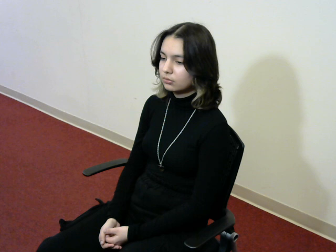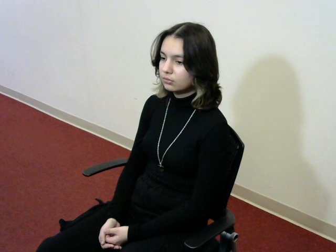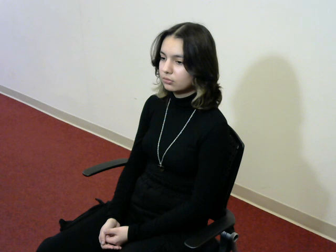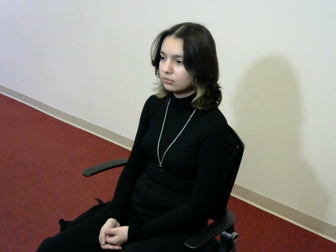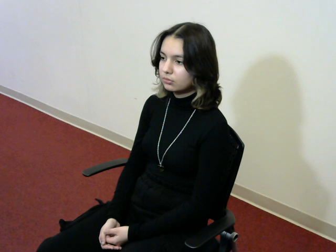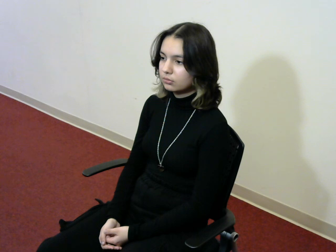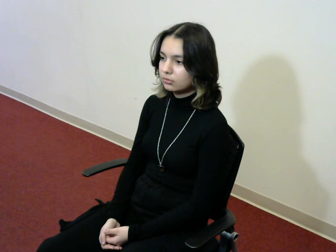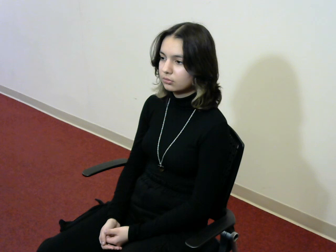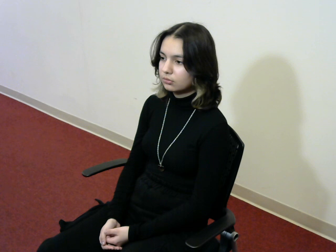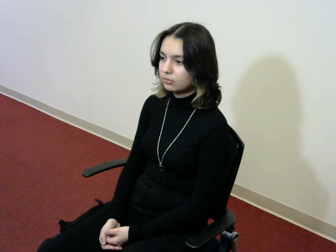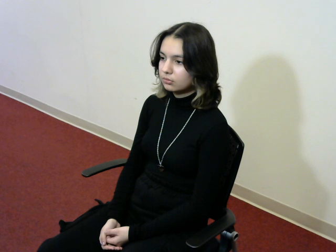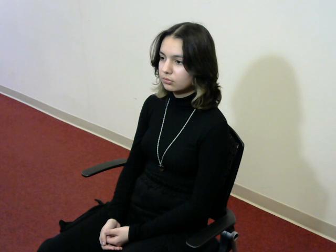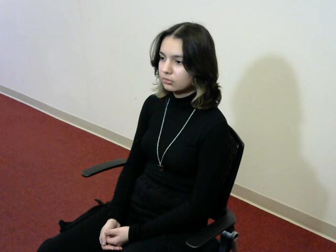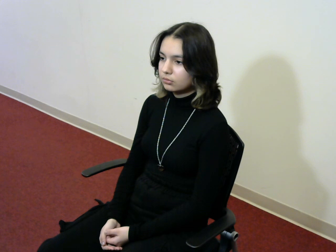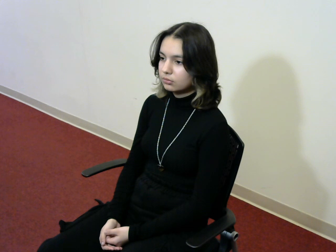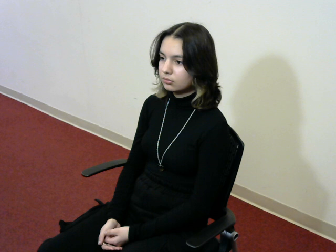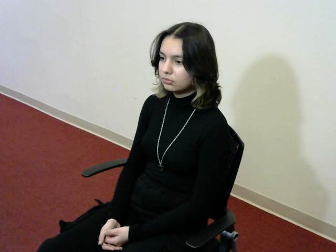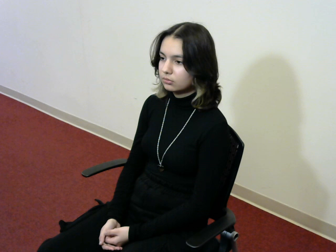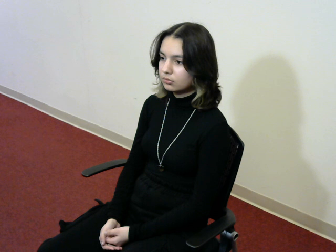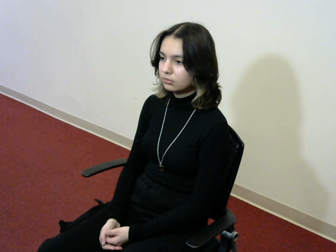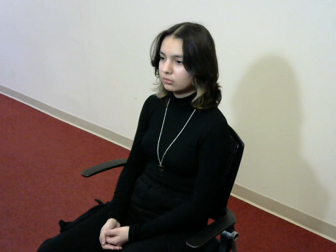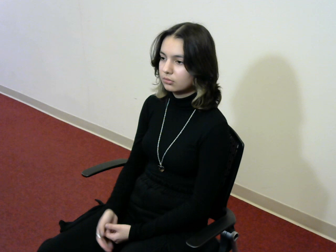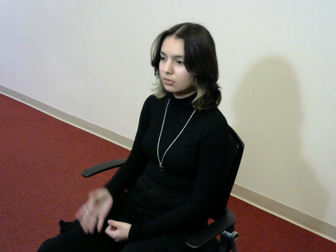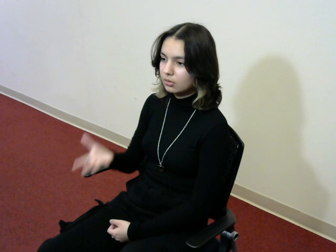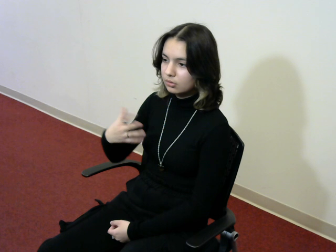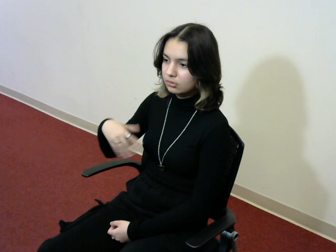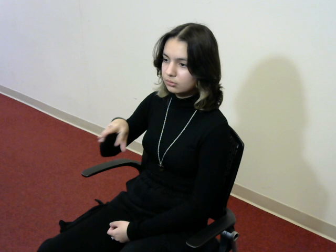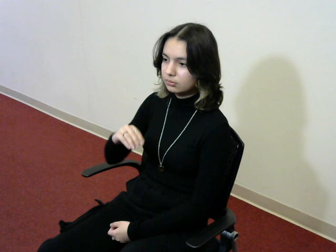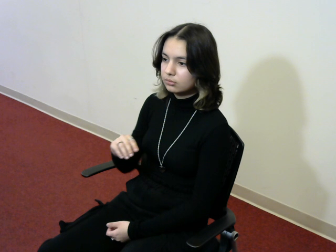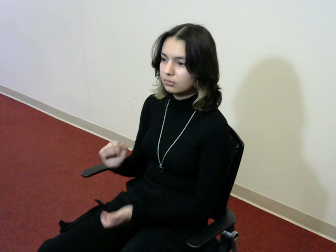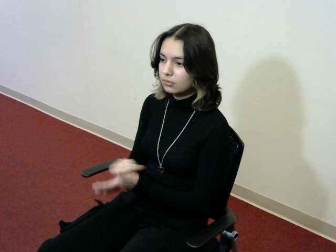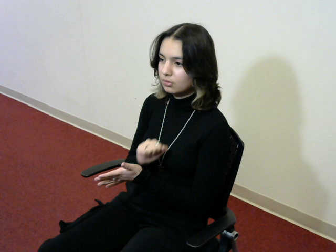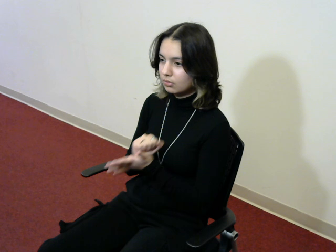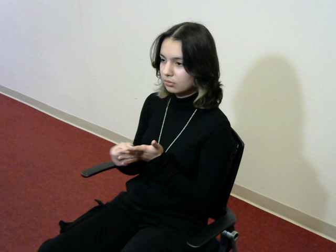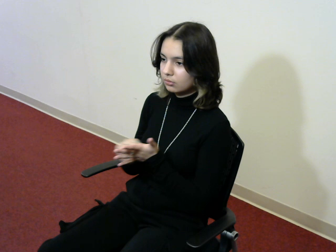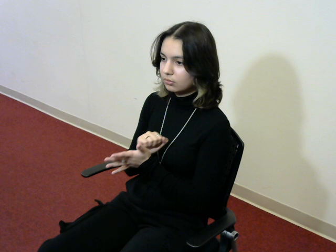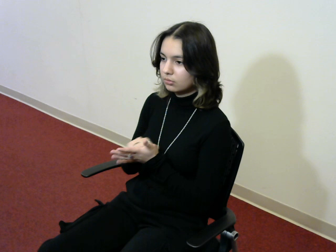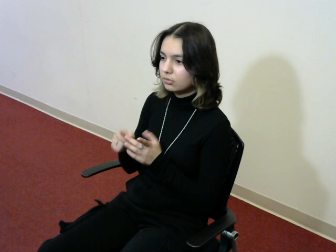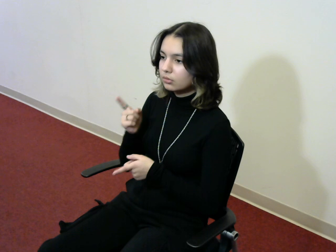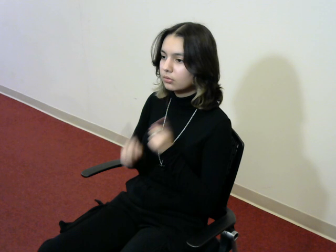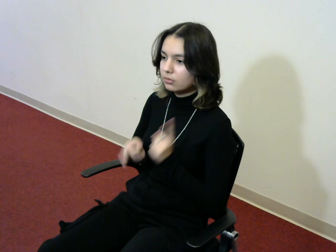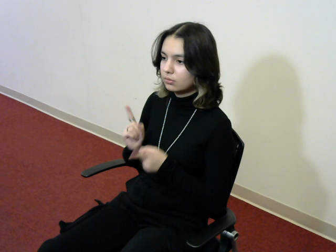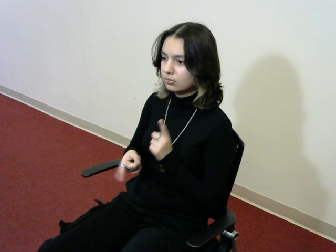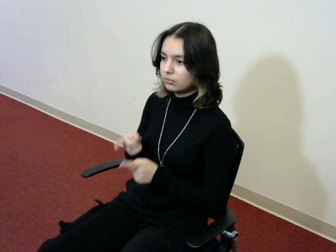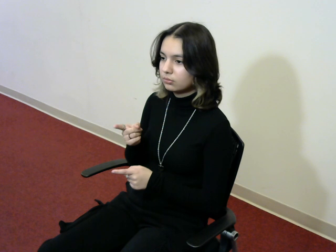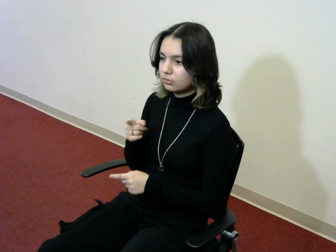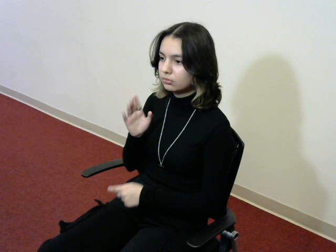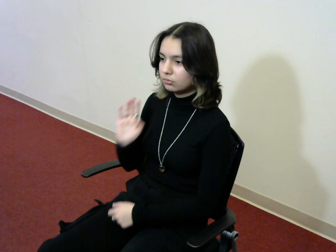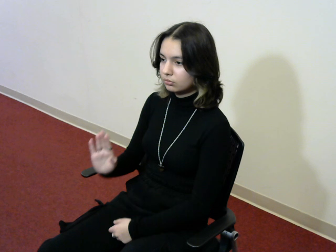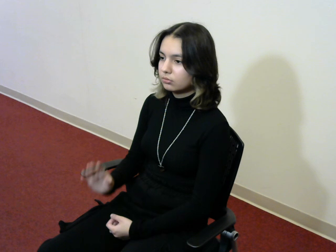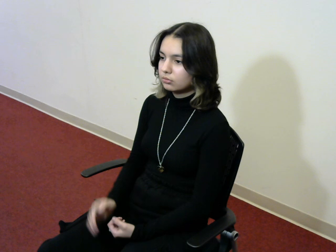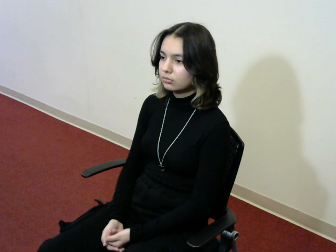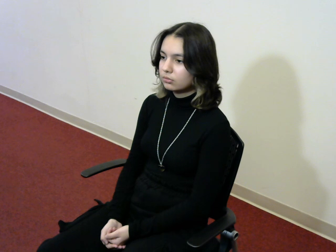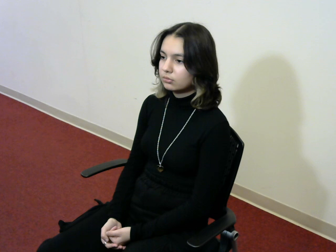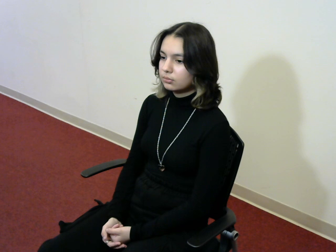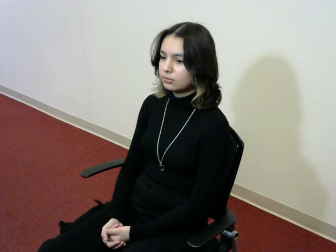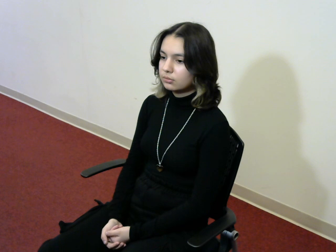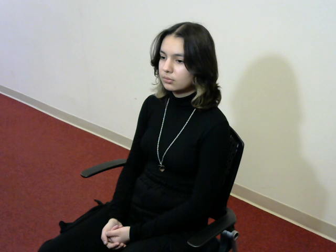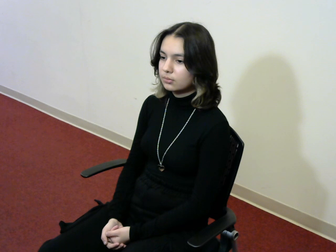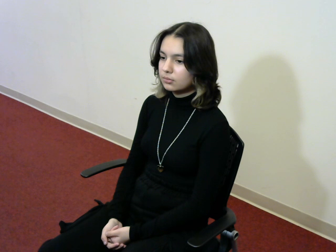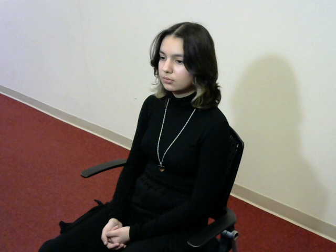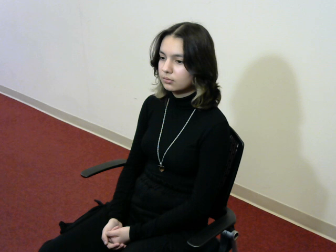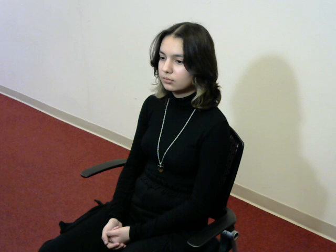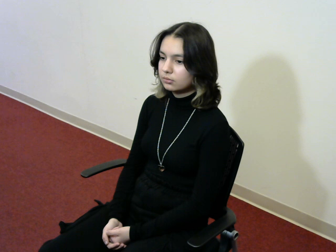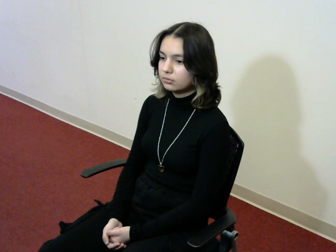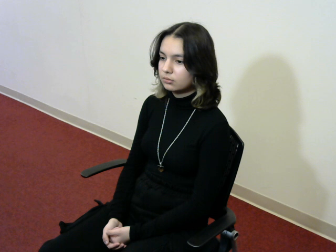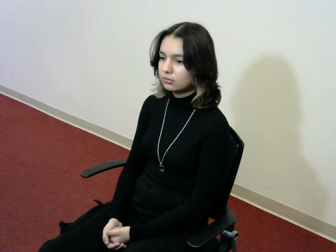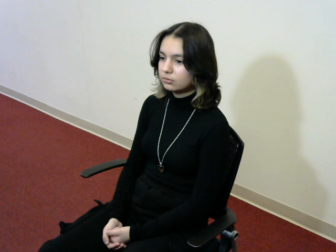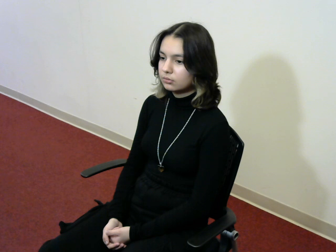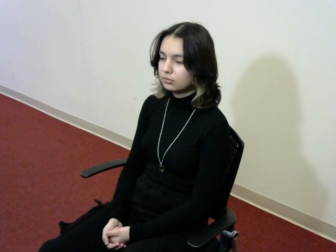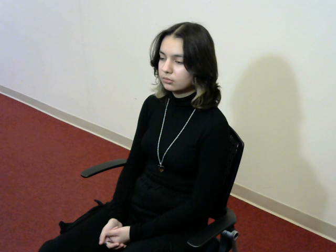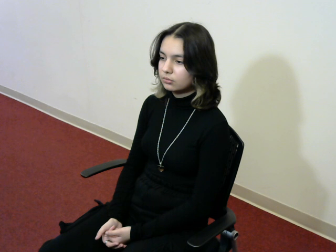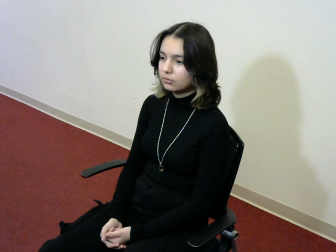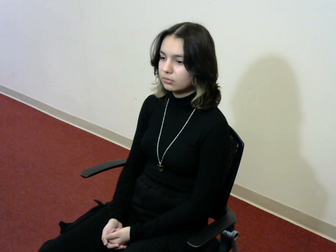Bütün sənədlərin əsli olmalıdır